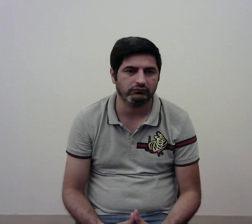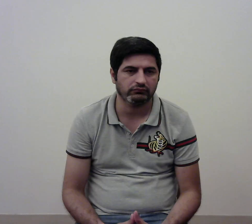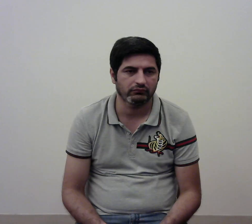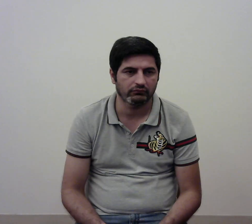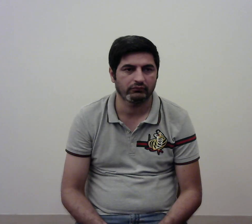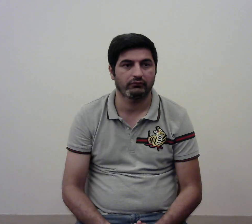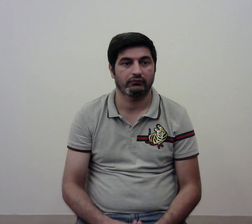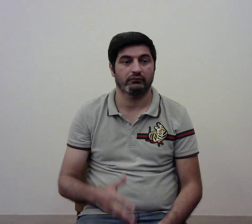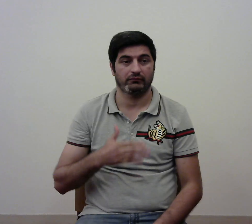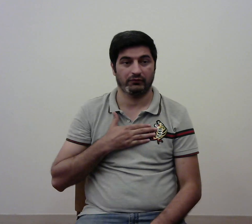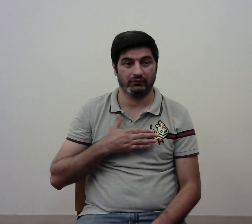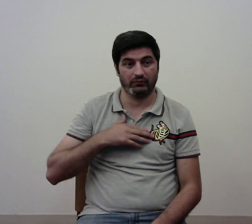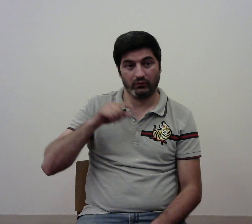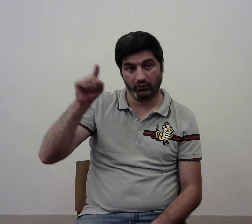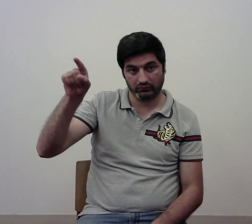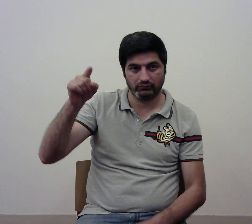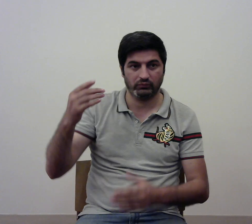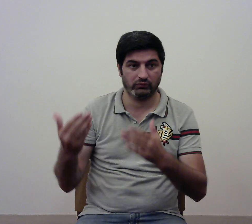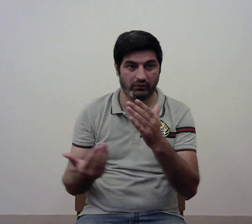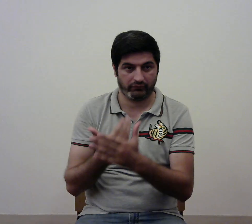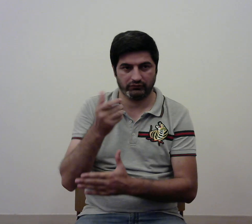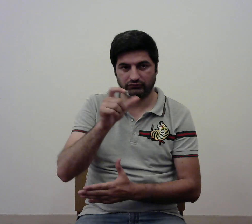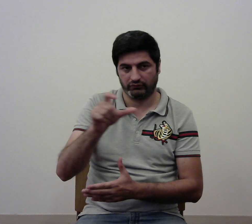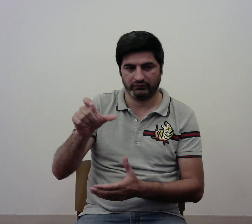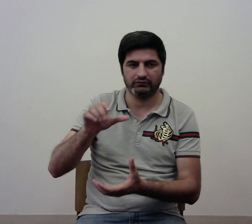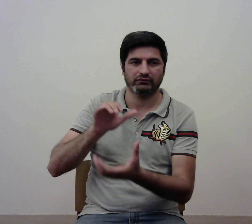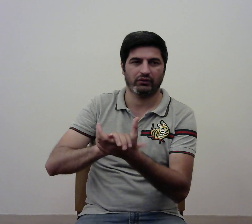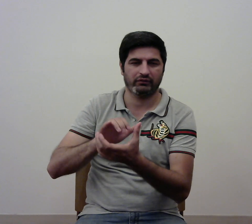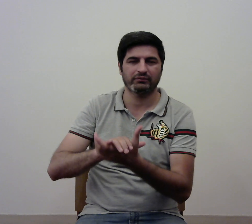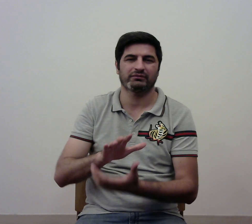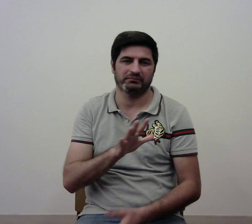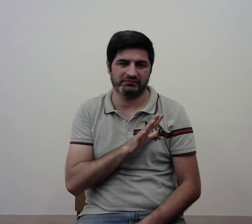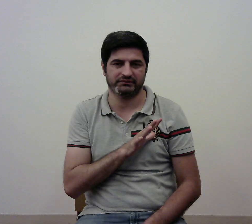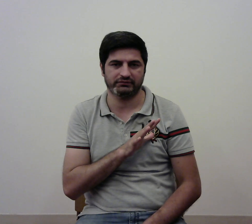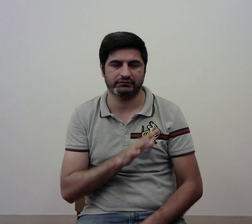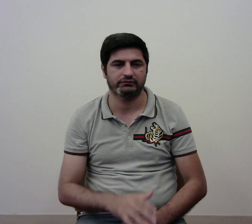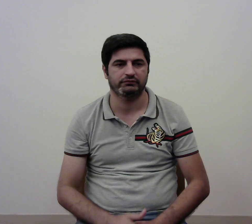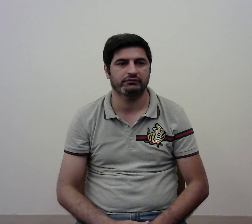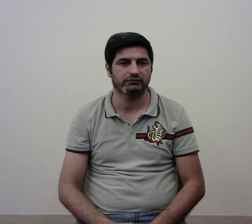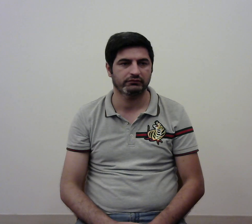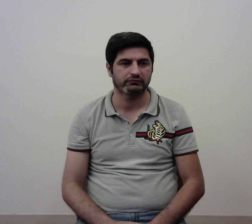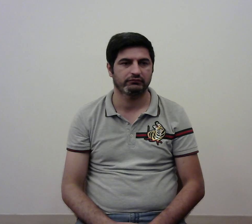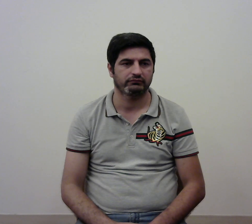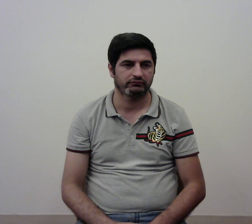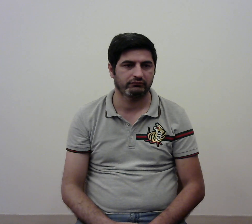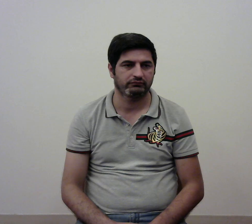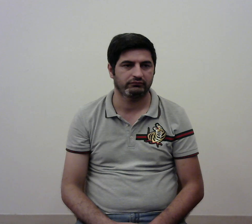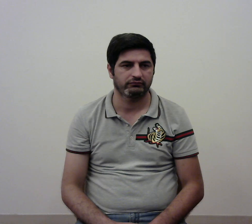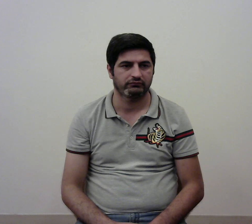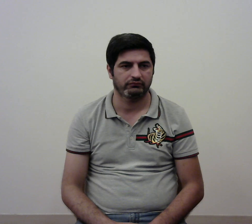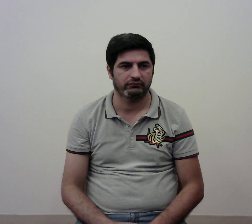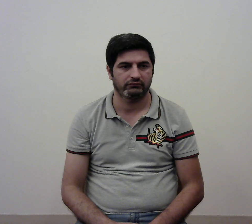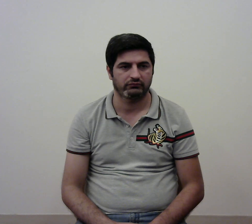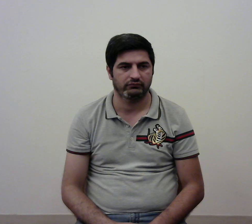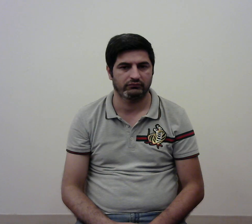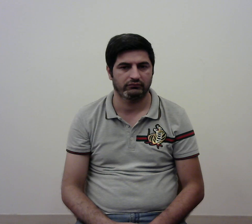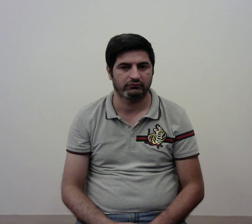Mən orda yeni insanlarla tanış oldum